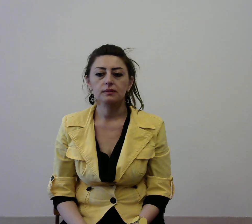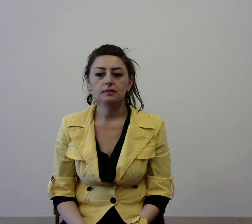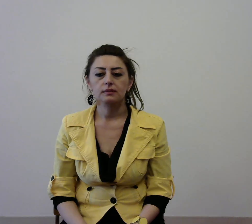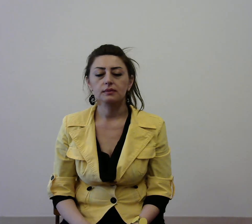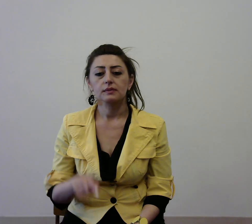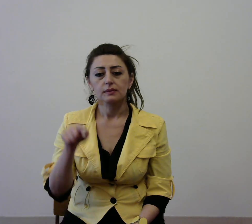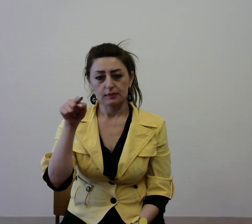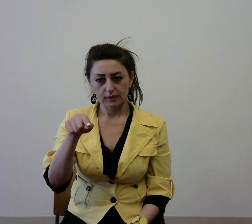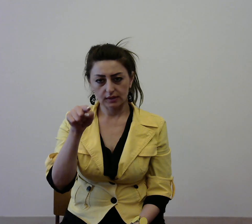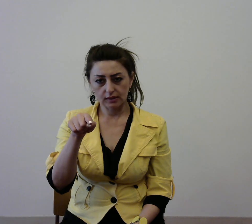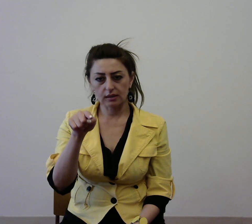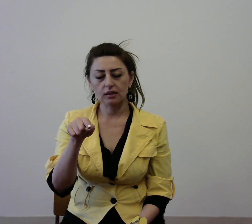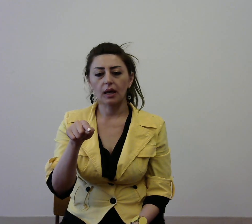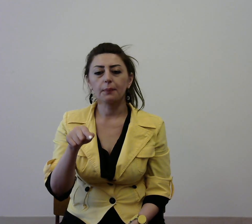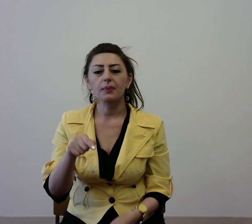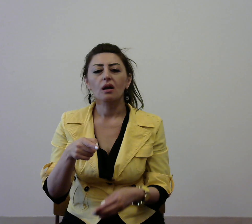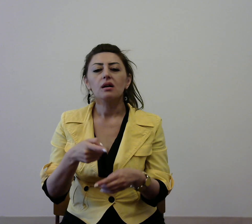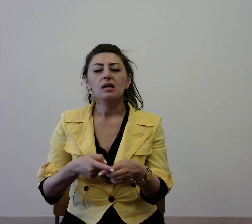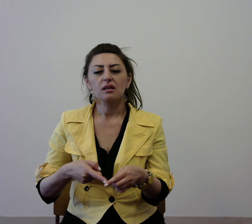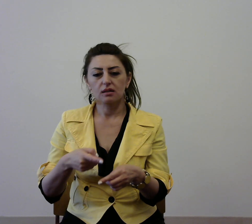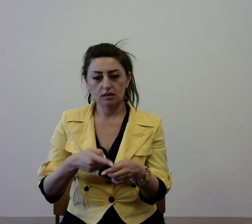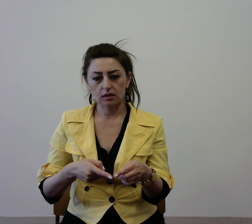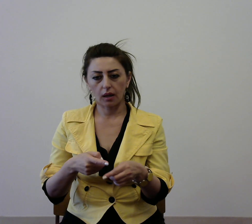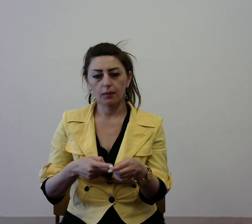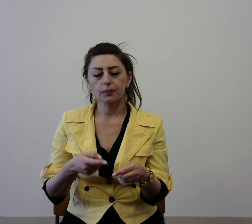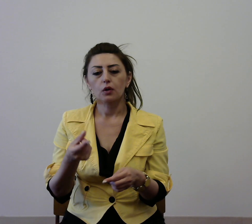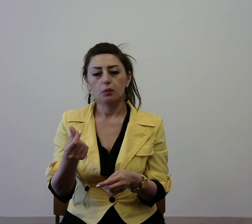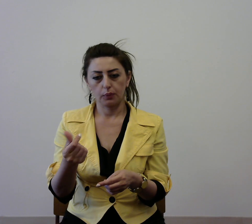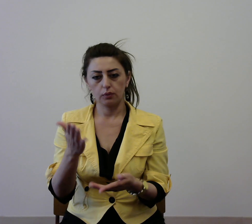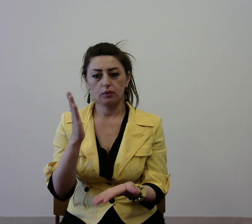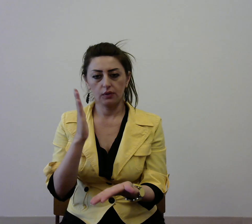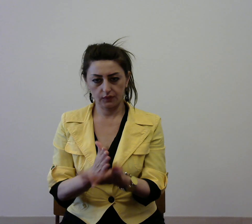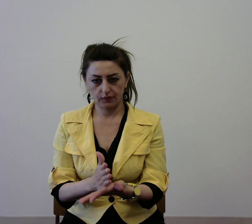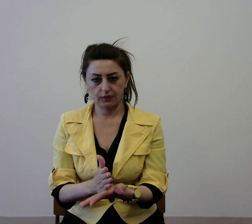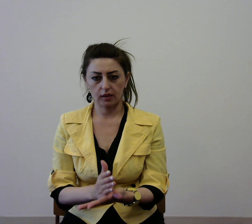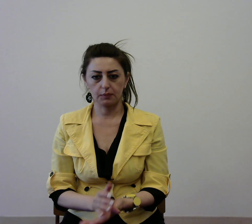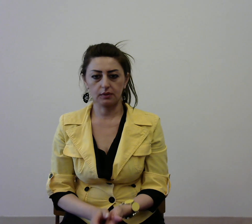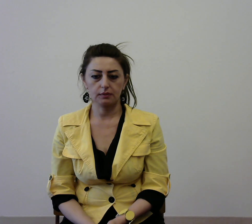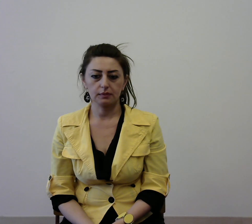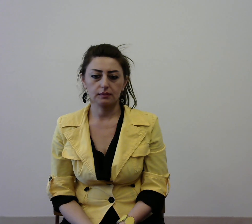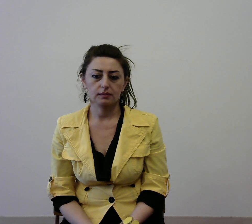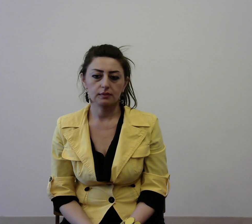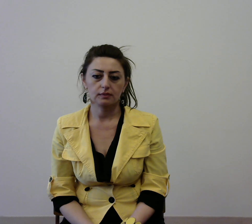Sizdə xırda pul varmı?